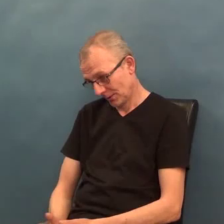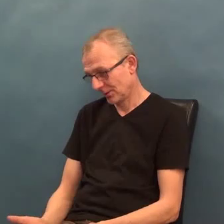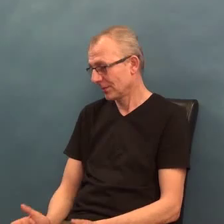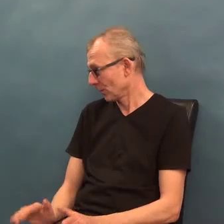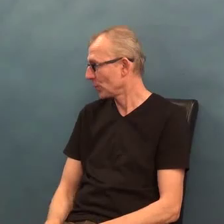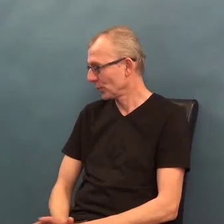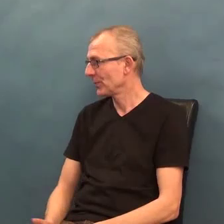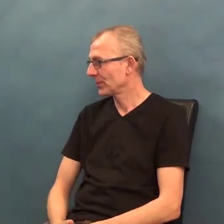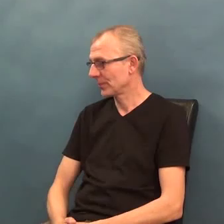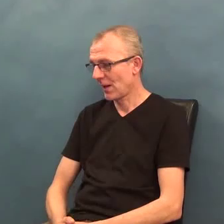Możemy kończyć.